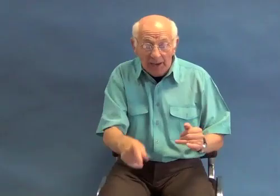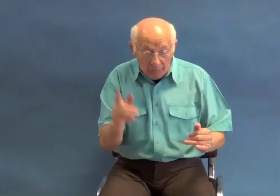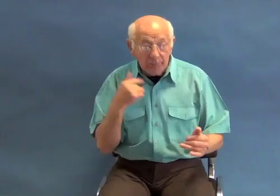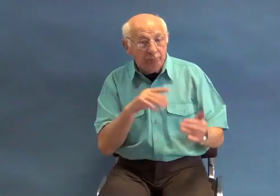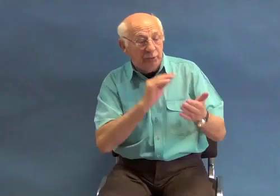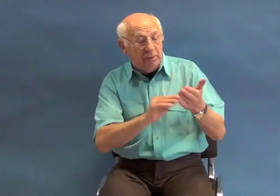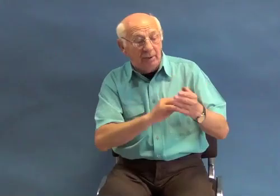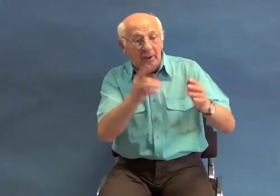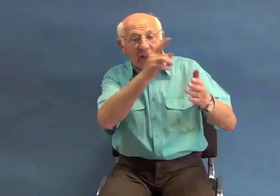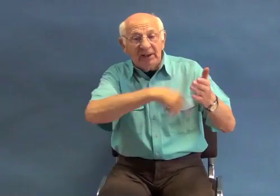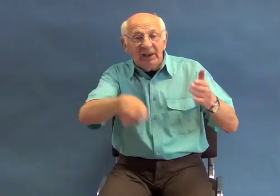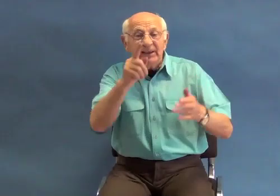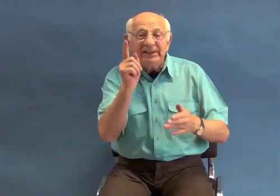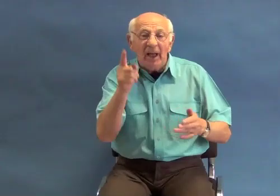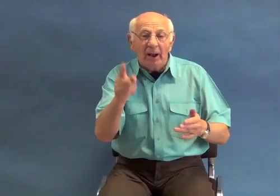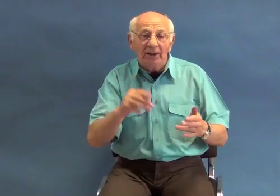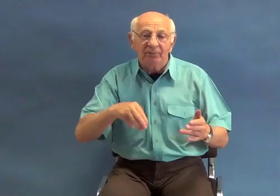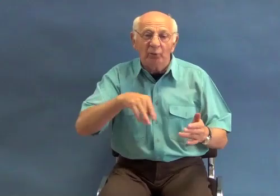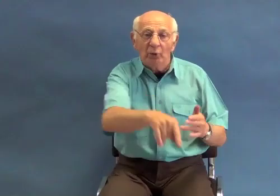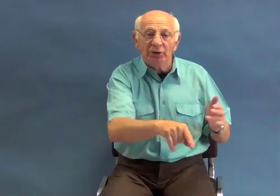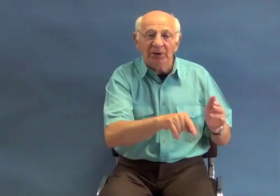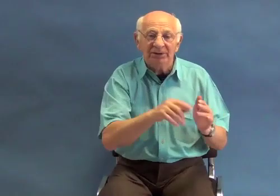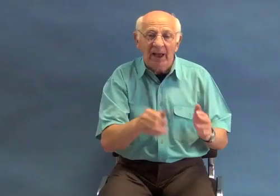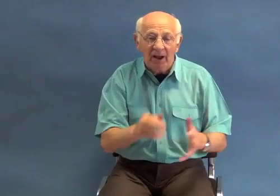A tu jest znak zakazu wchodzenia.